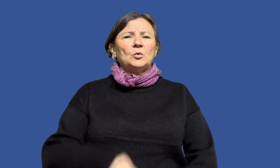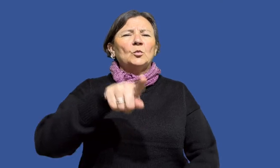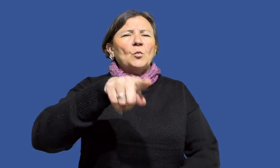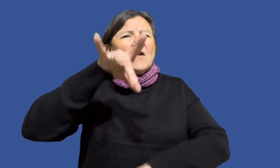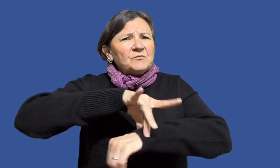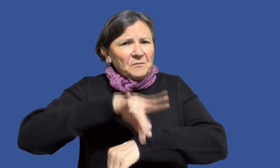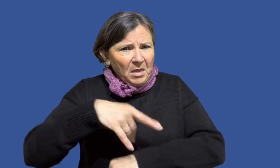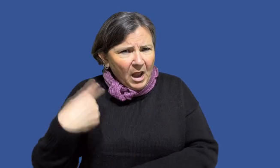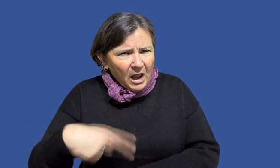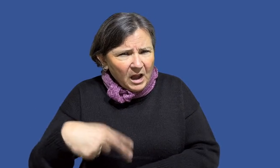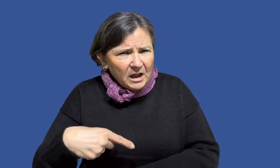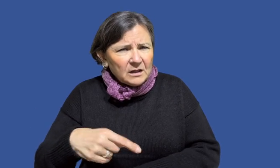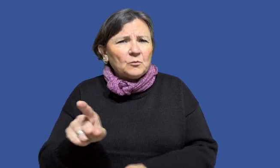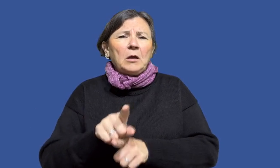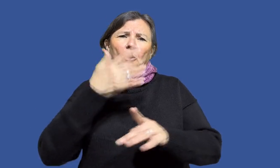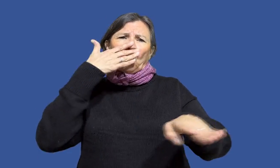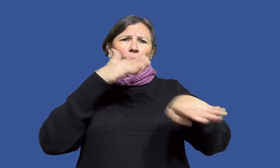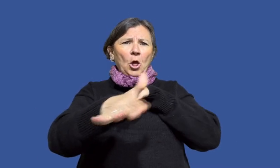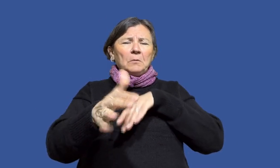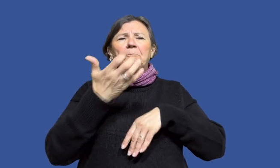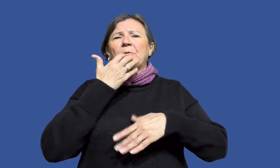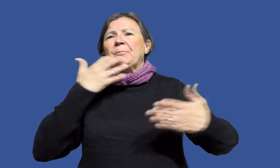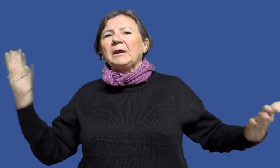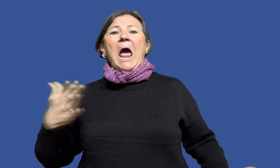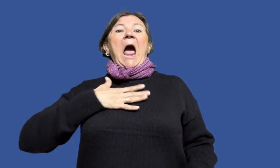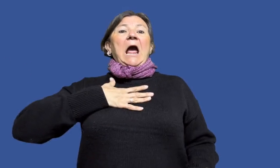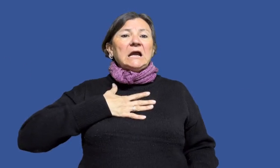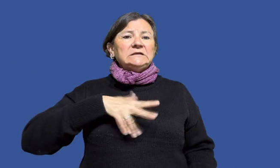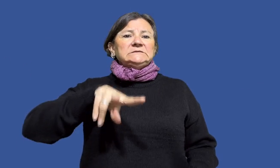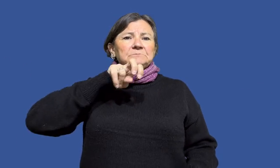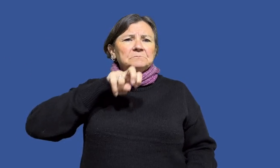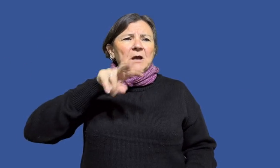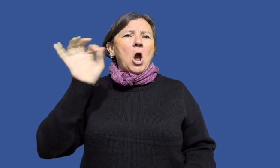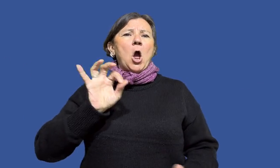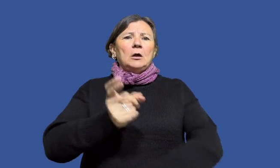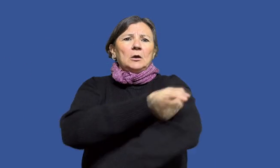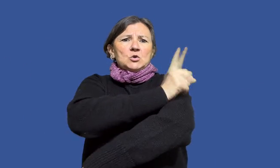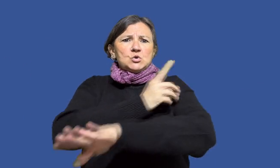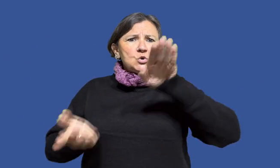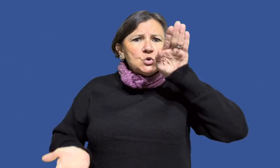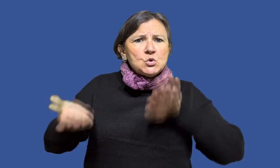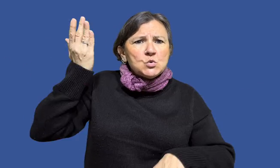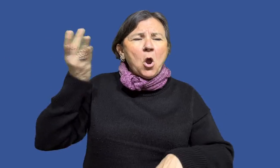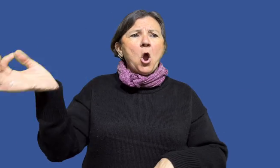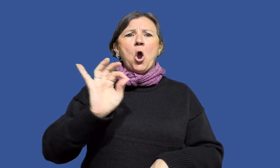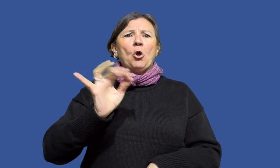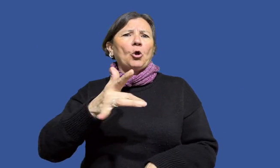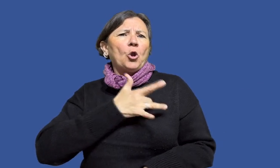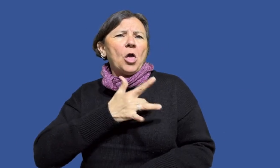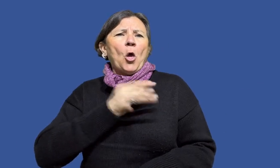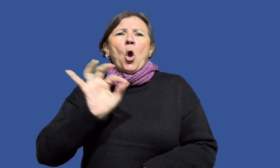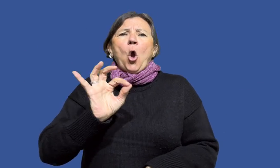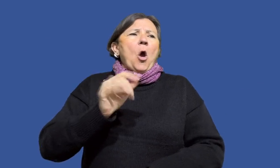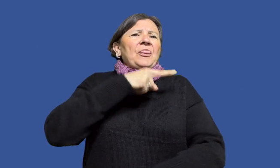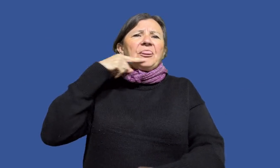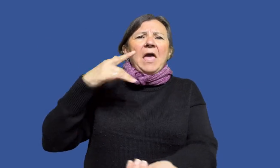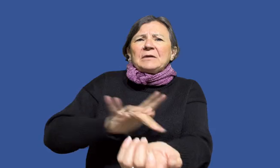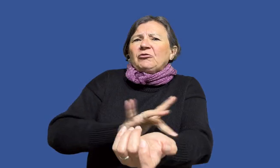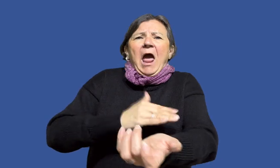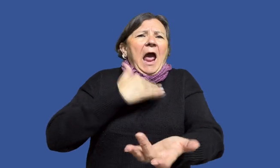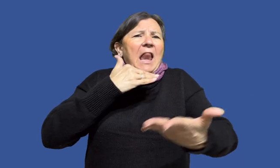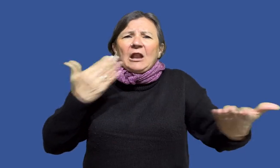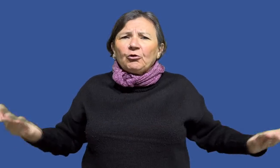Pateixes alguna malaltia crònica com ara l'asma, la hipertensió, malalties cardíques o la diabetis?